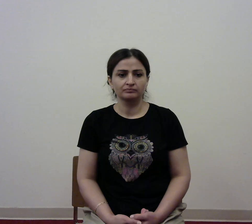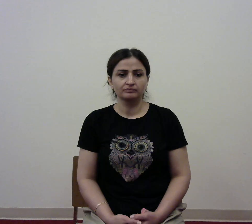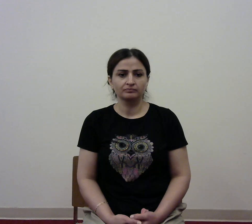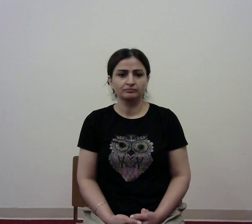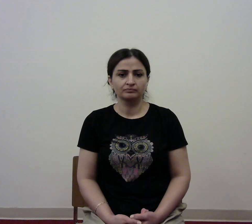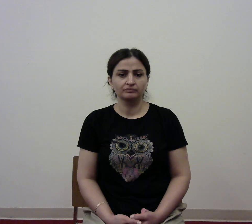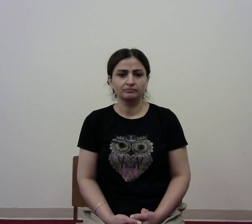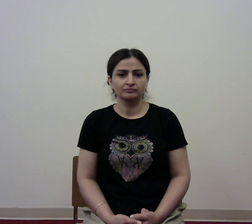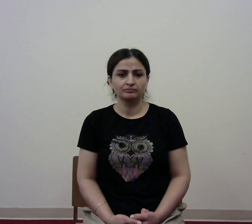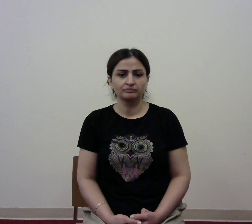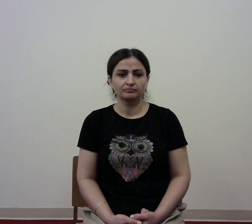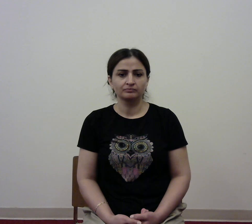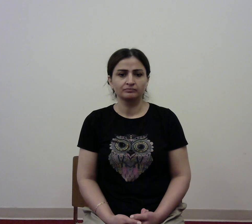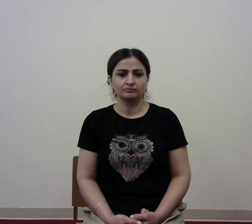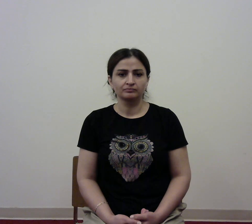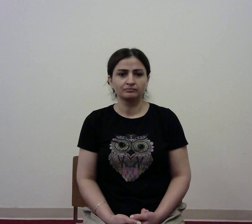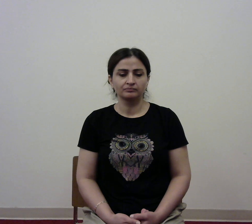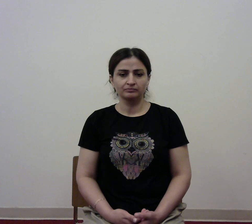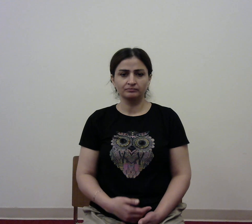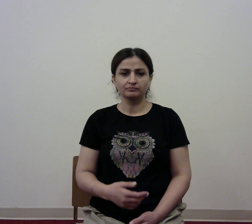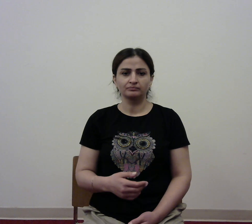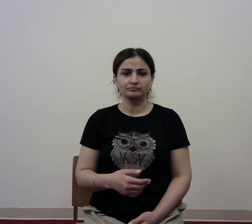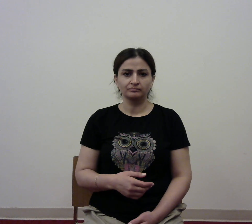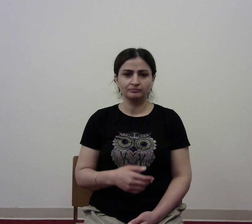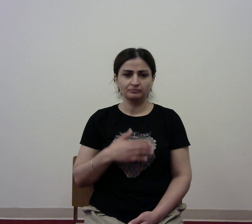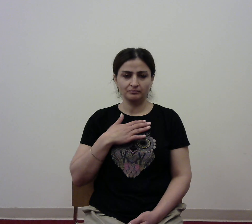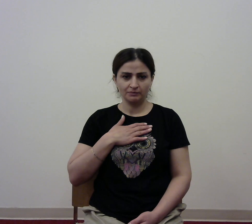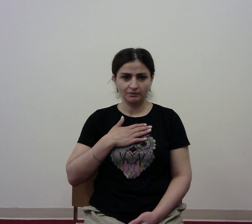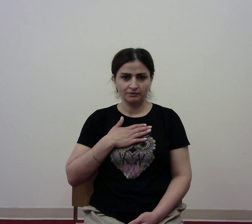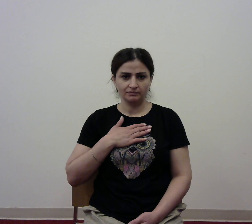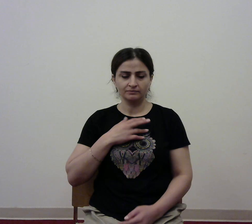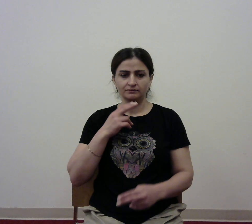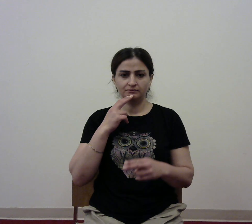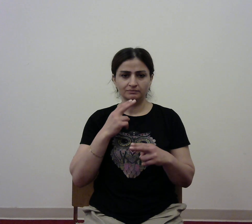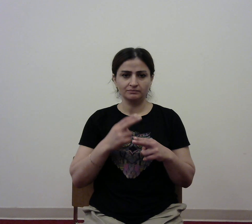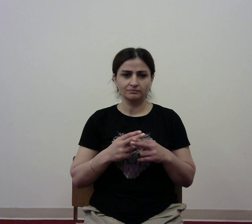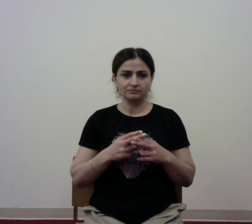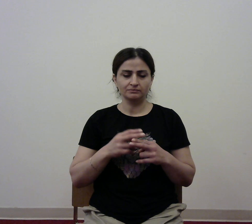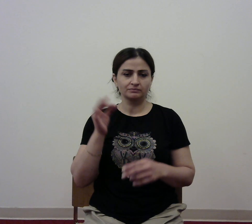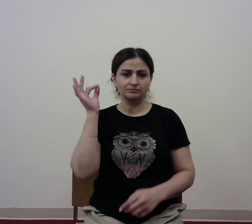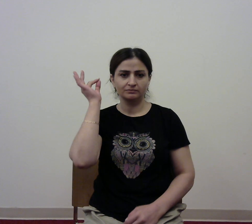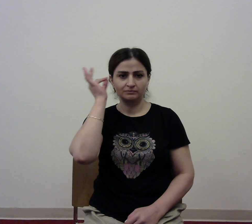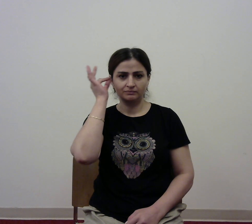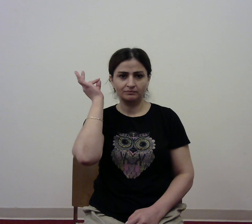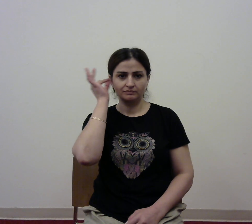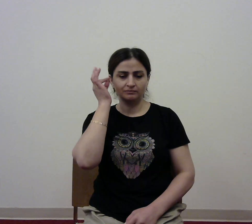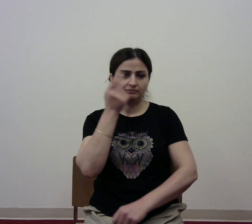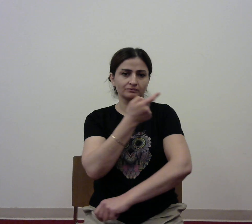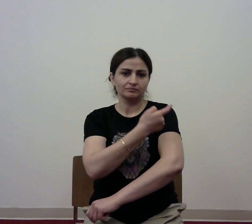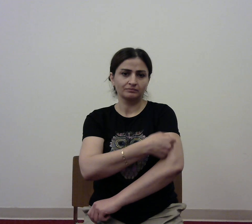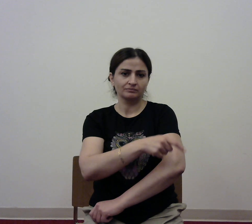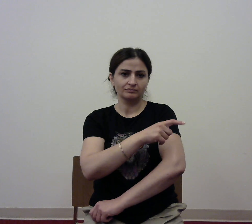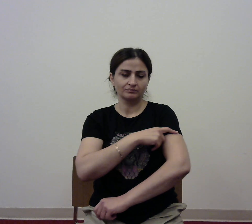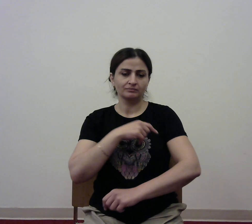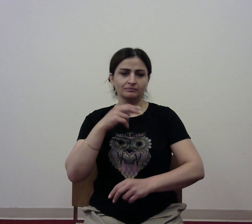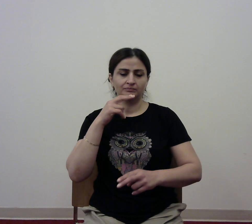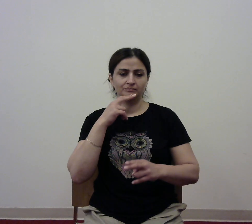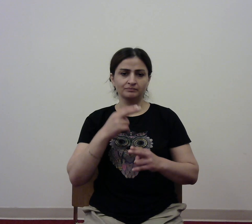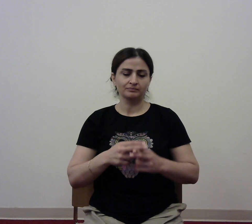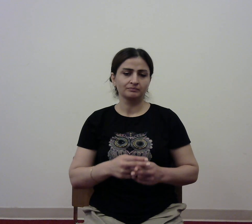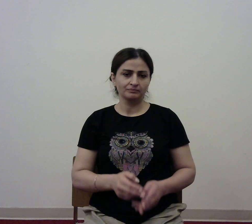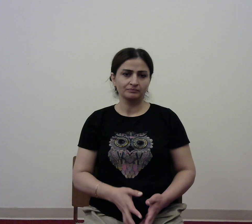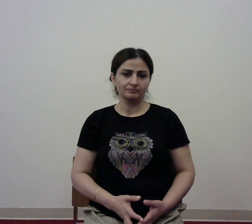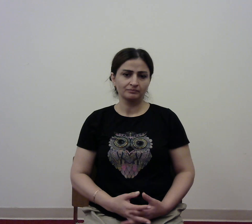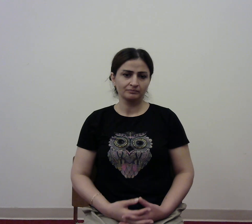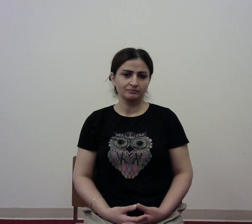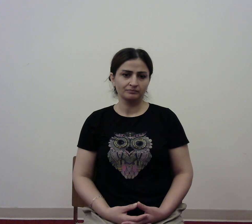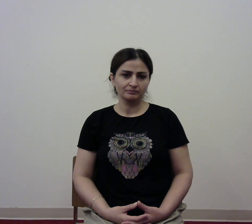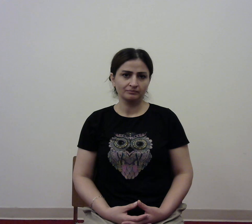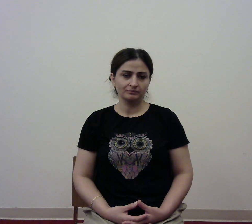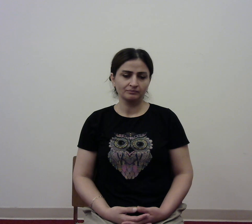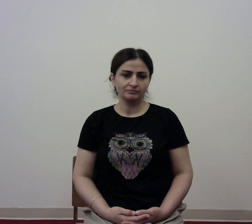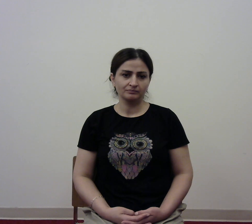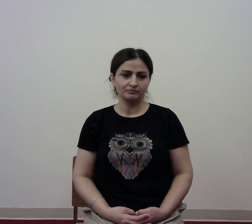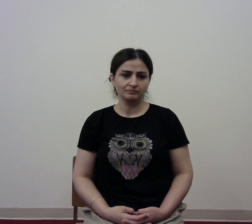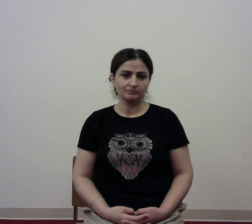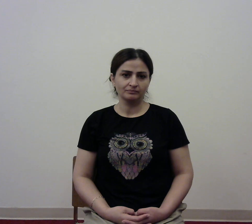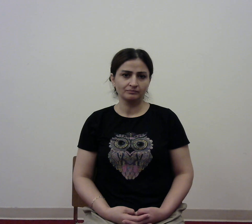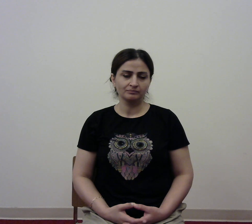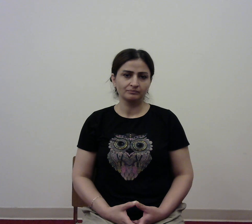Mənim bacım tibb bacısıdır